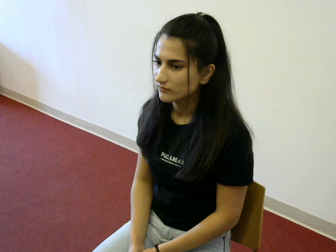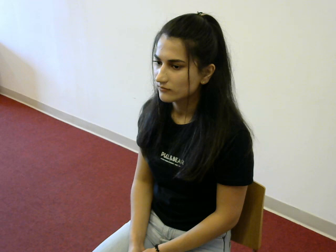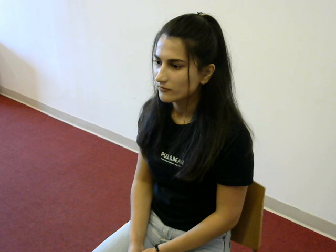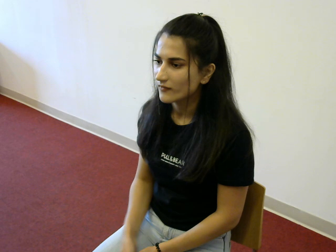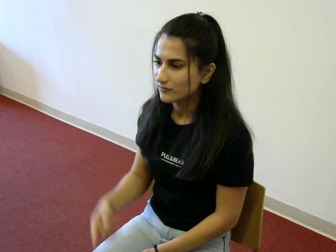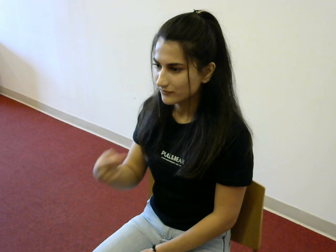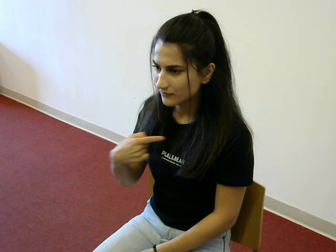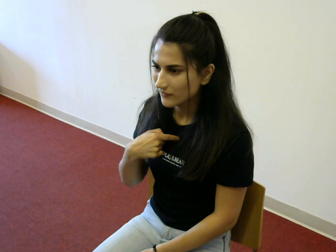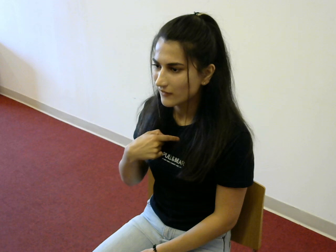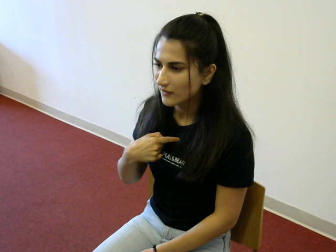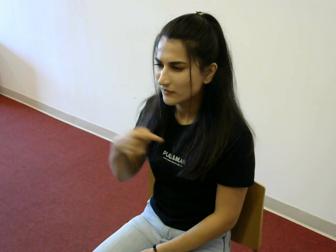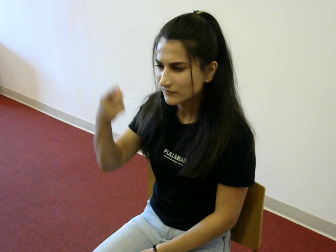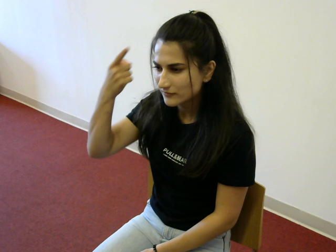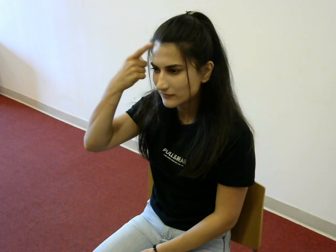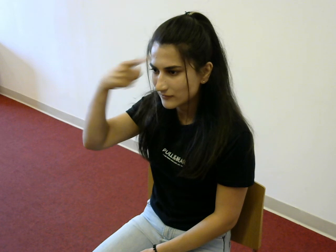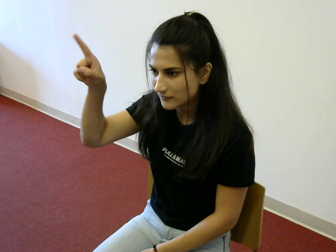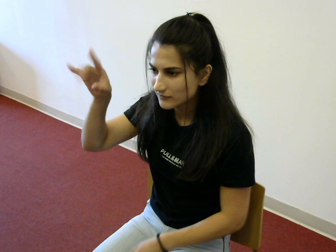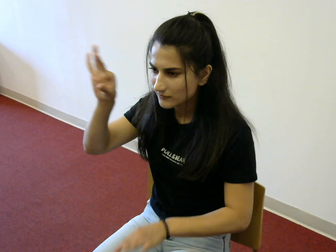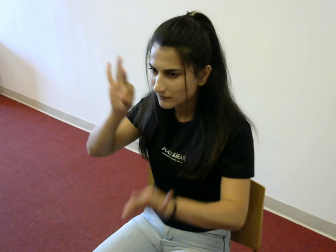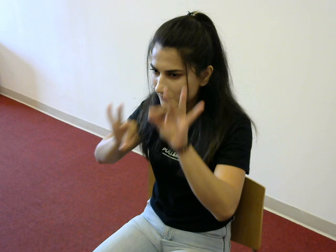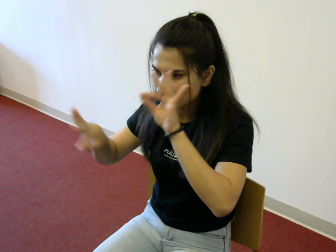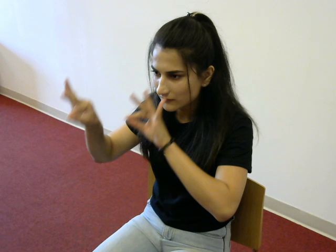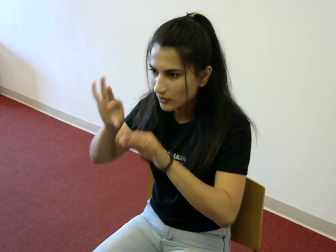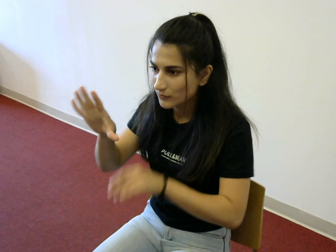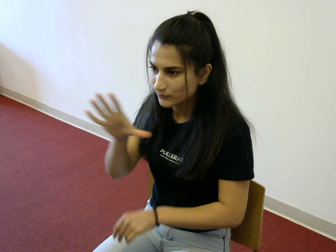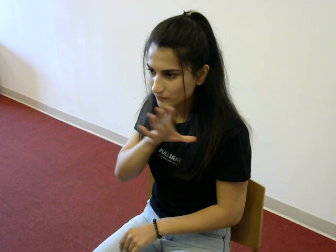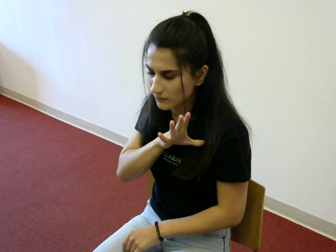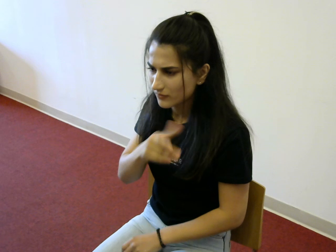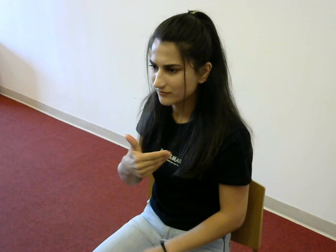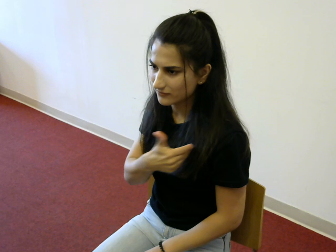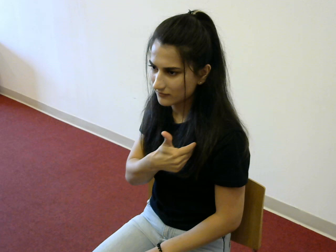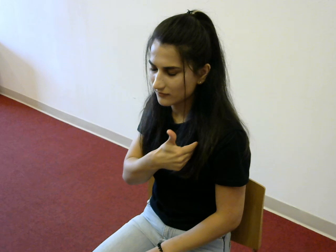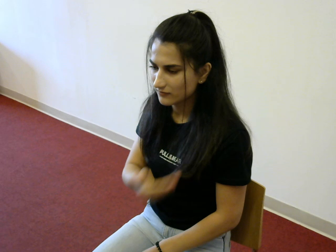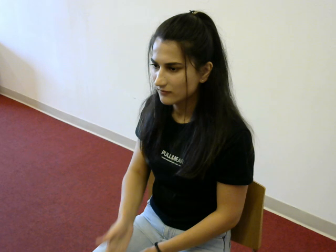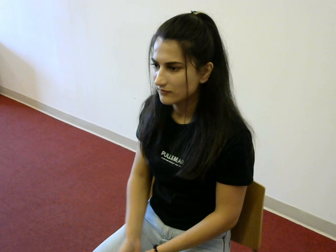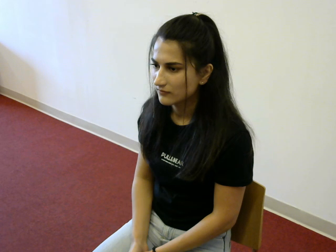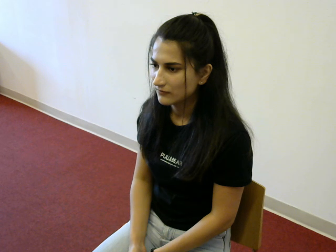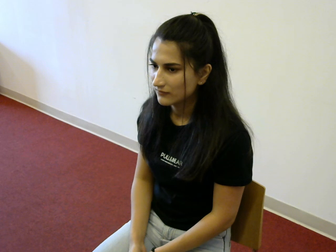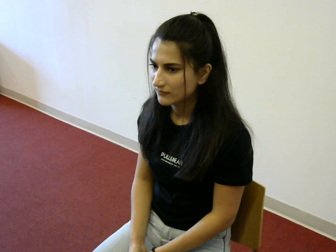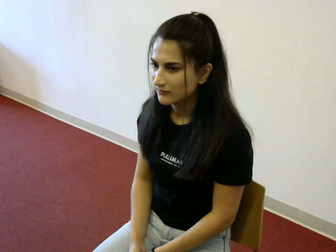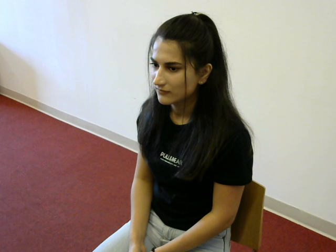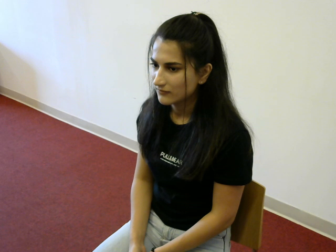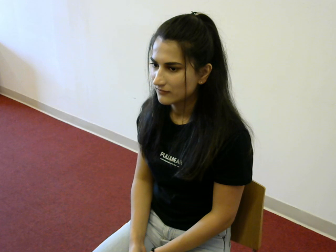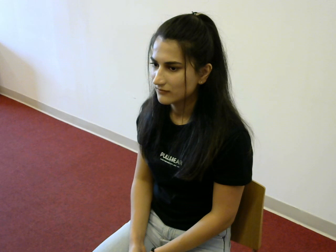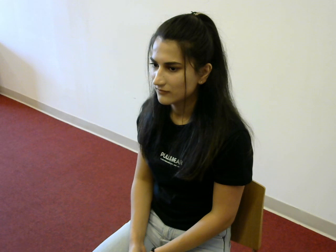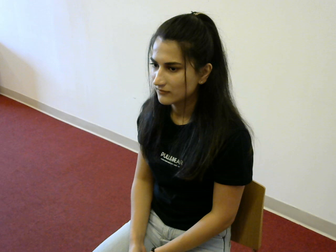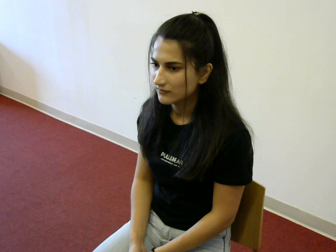Mən dizayner olmaq istəyirəm